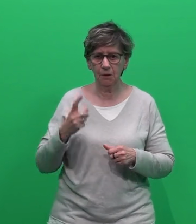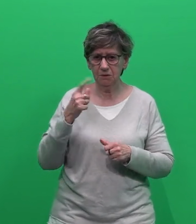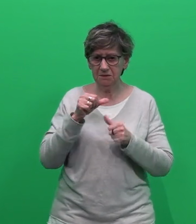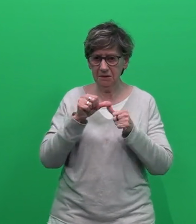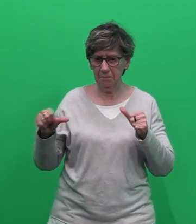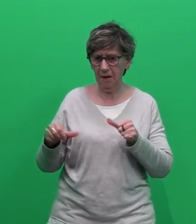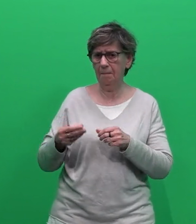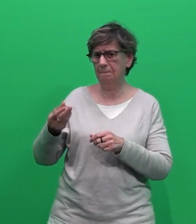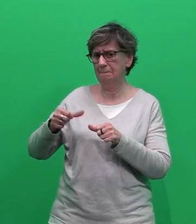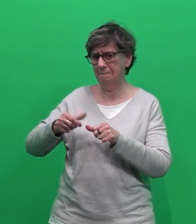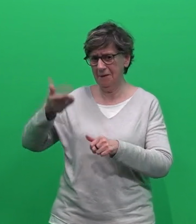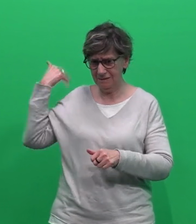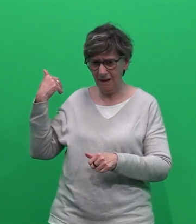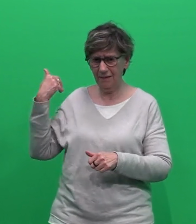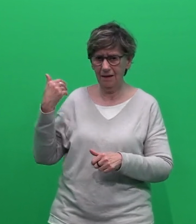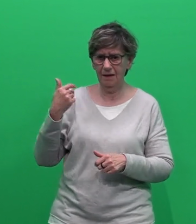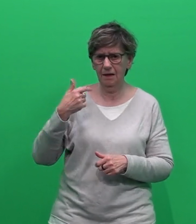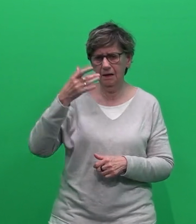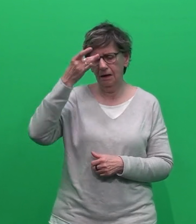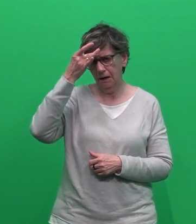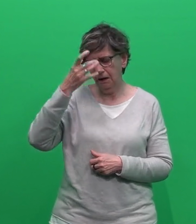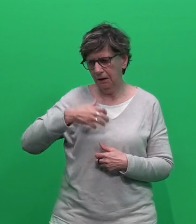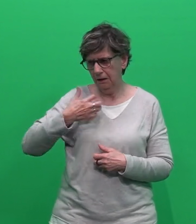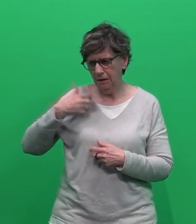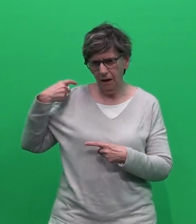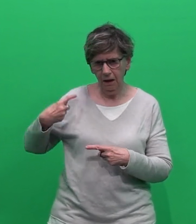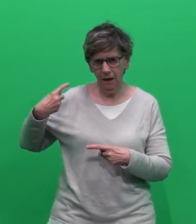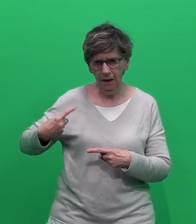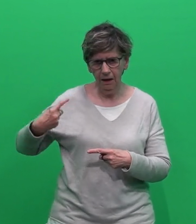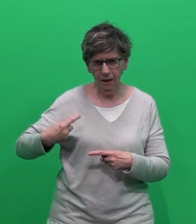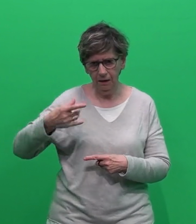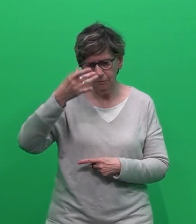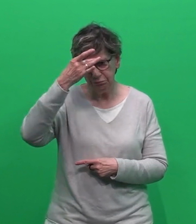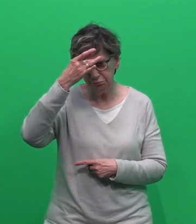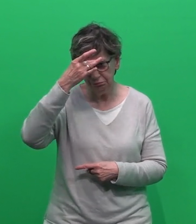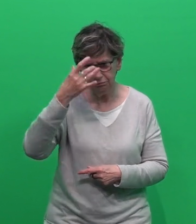Fa una setmana, la setmana passada, em van començar les molèsties, em fa mal de cap cada dia.